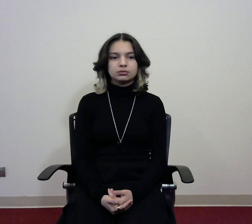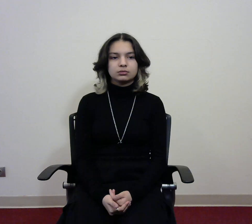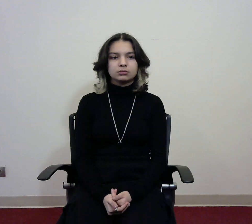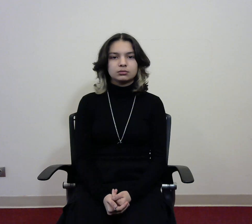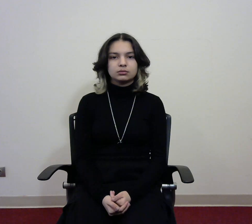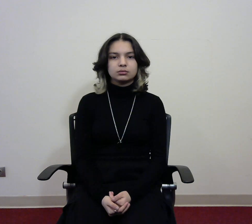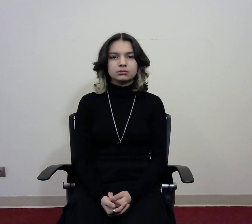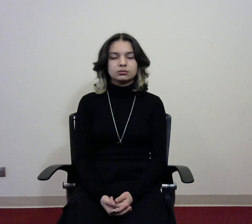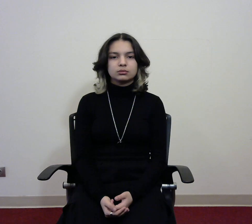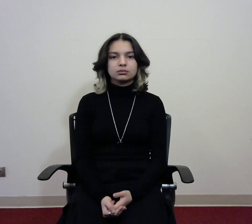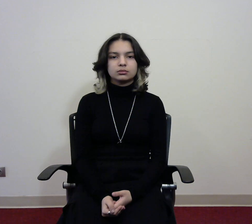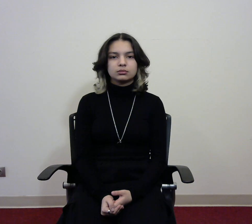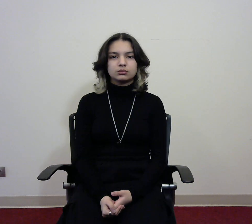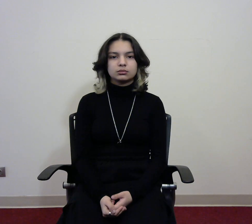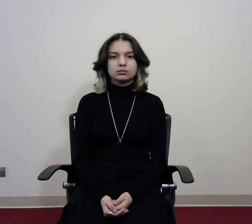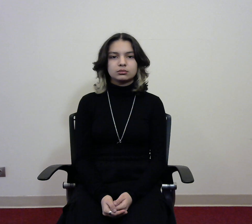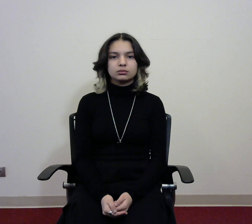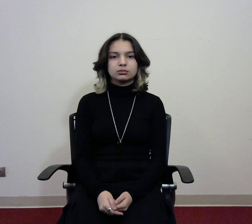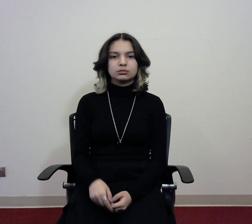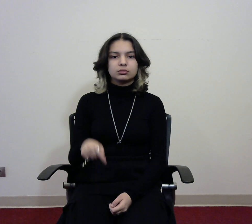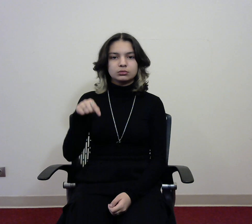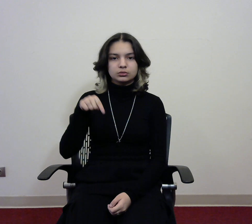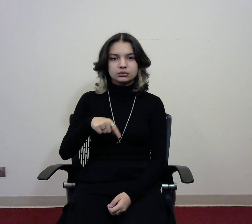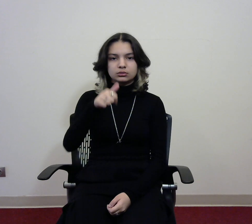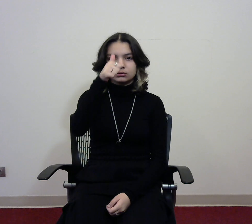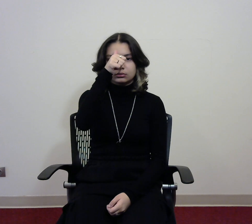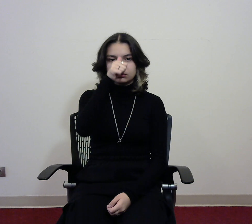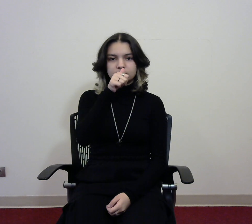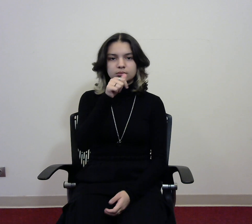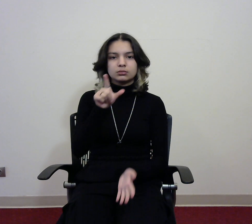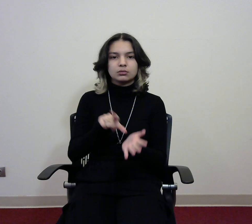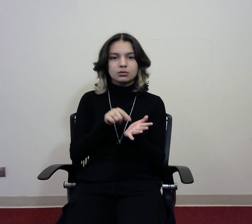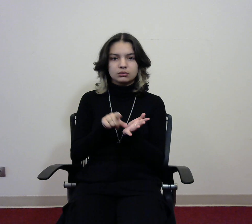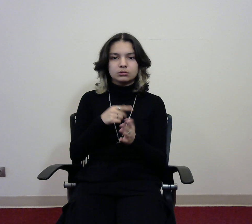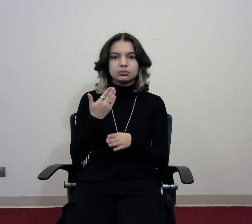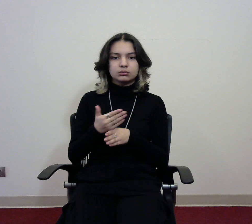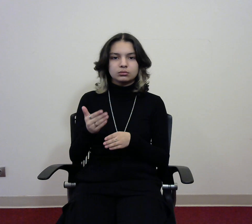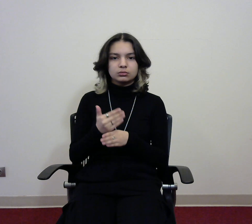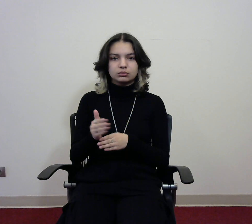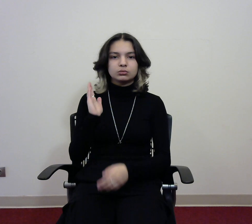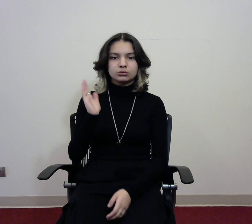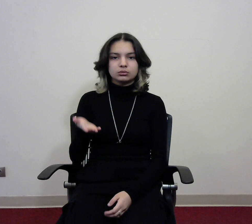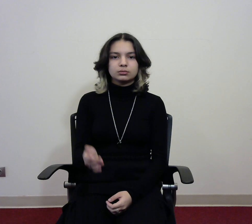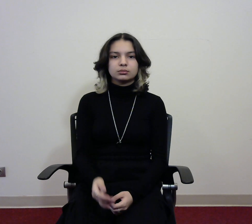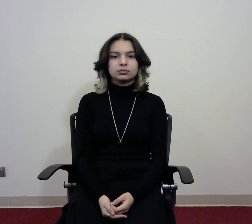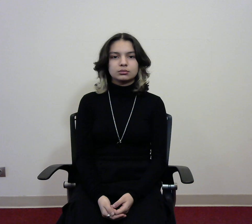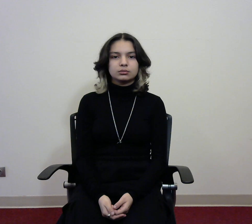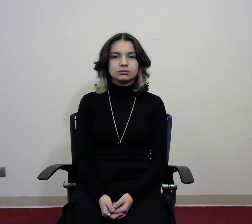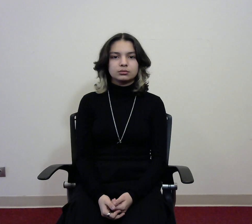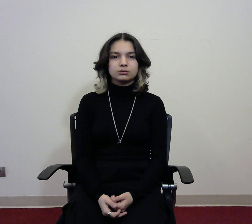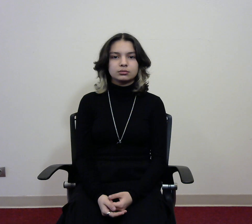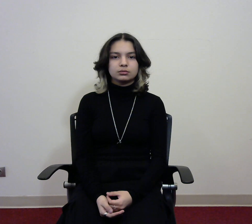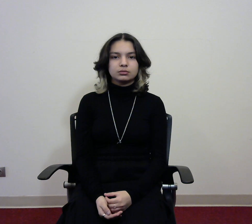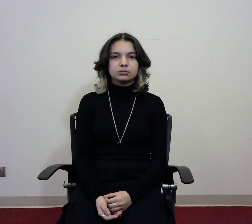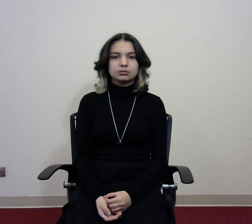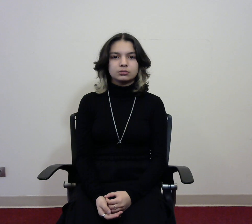Bu ay pensiyalar gecikəcək